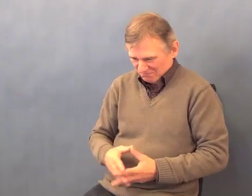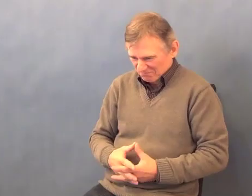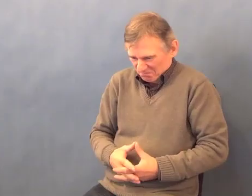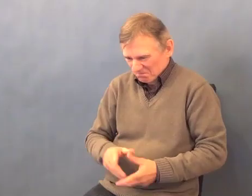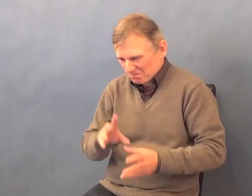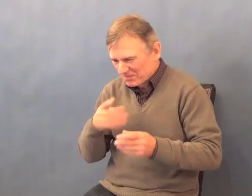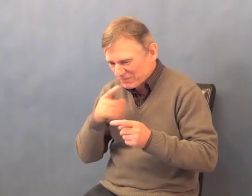To znaczy...